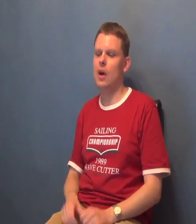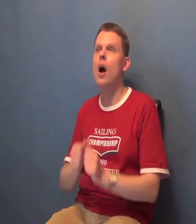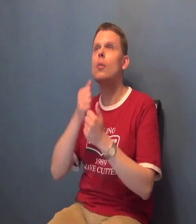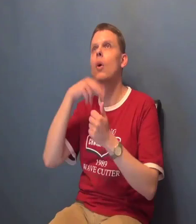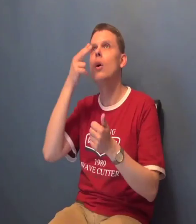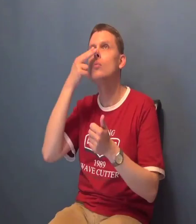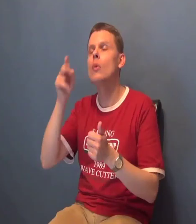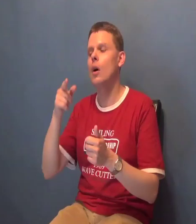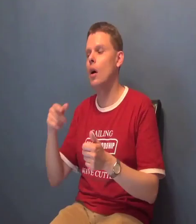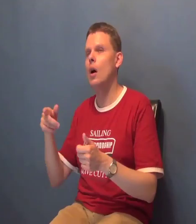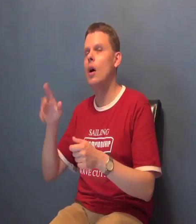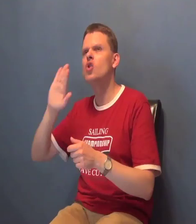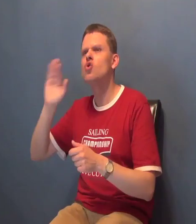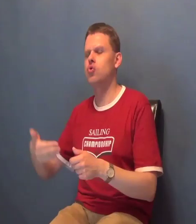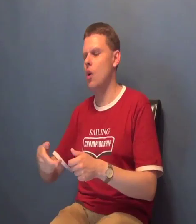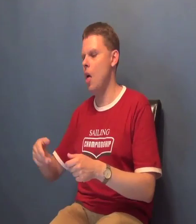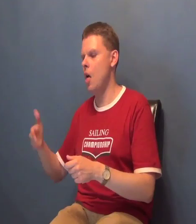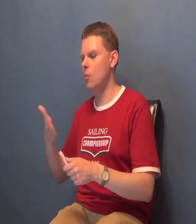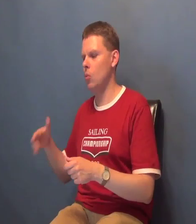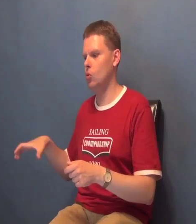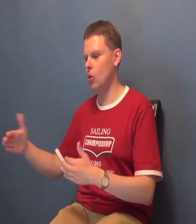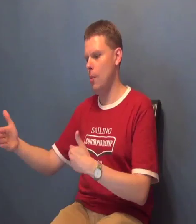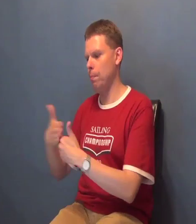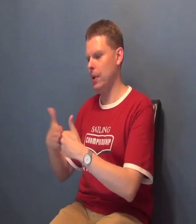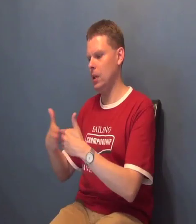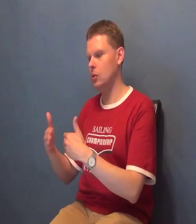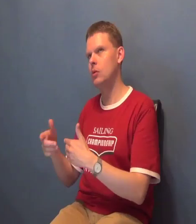Albo widzi, że źle stoi, za blisko pociągu jest.